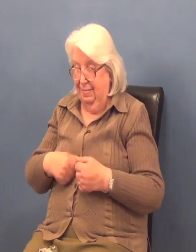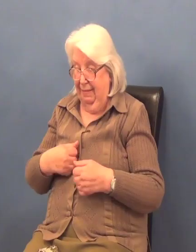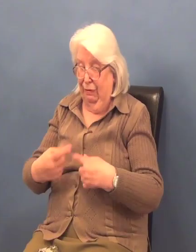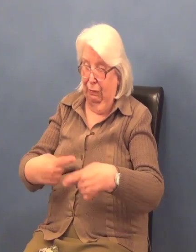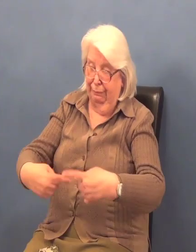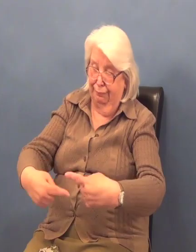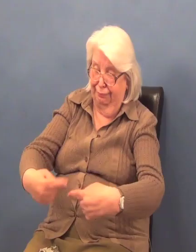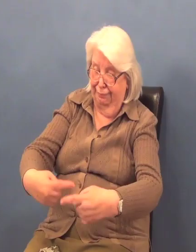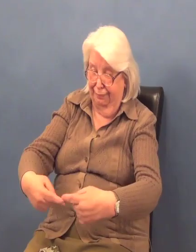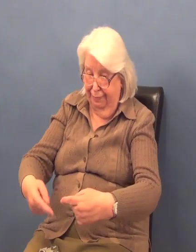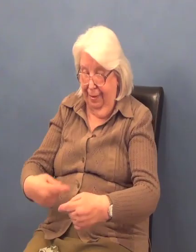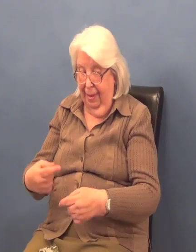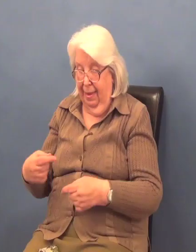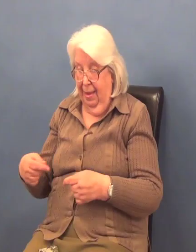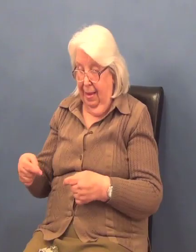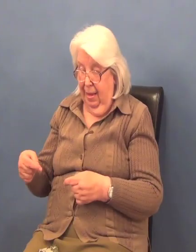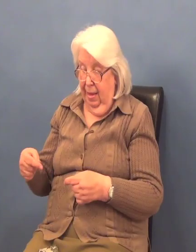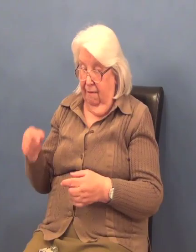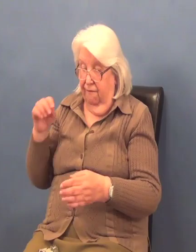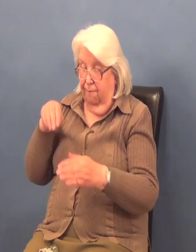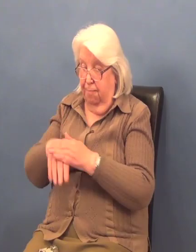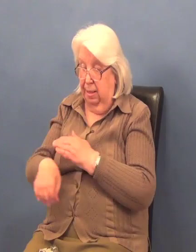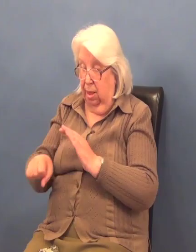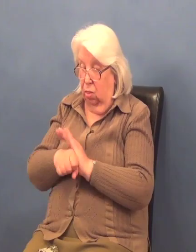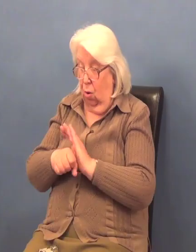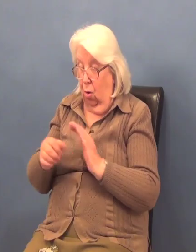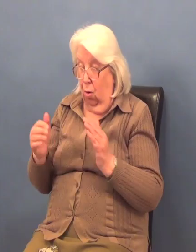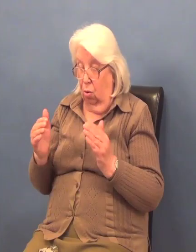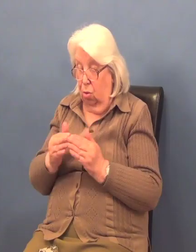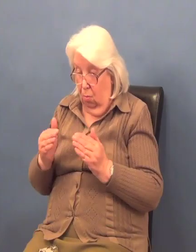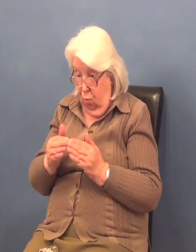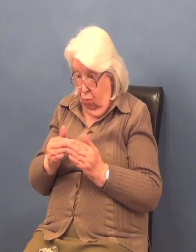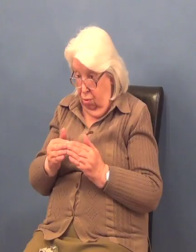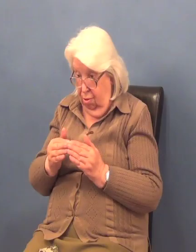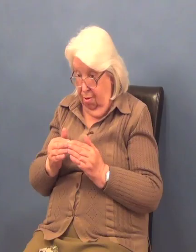Toczy się i wpada do domu.